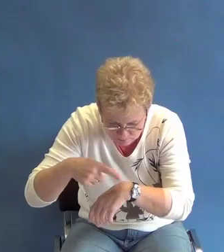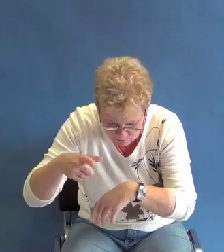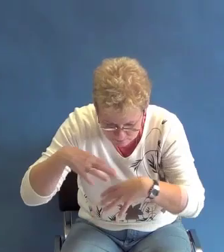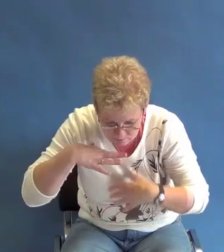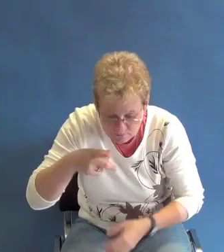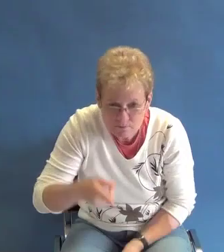Masz wolne?